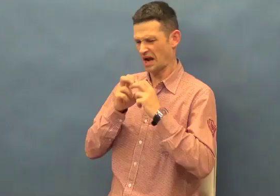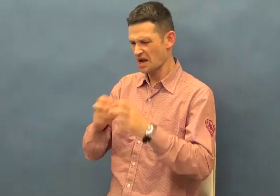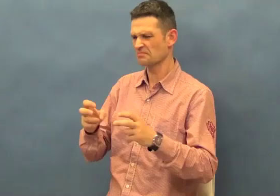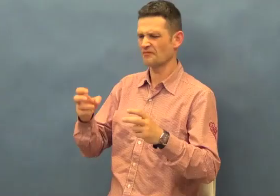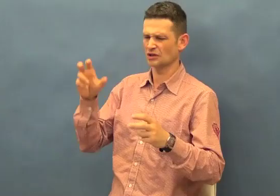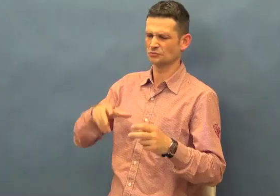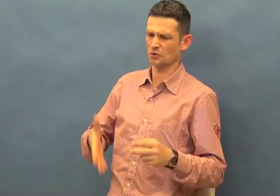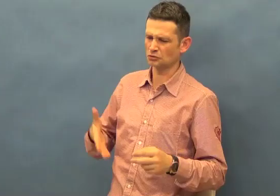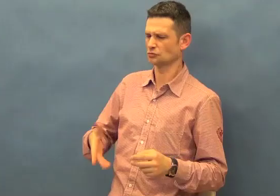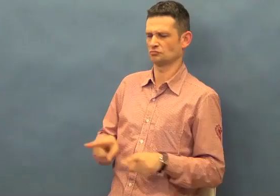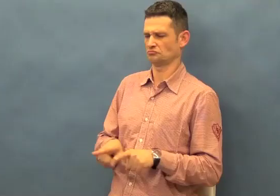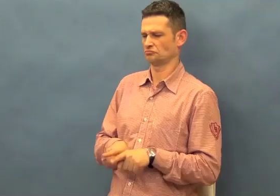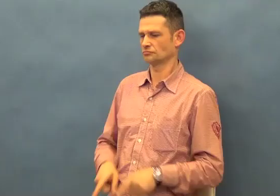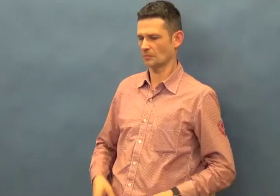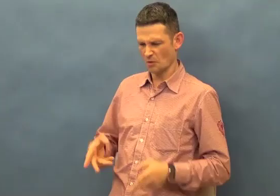Tramwaj czy pociąg, to to samo.